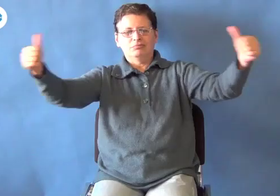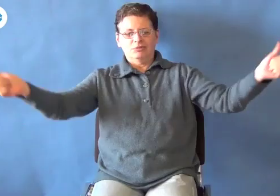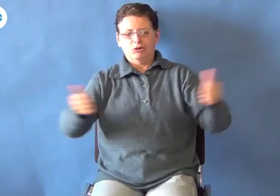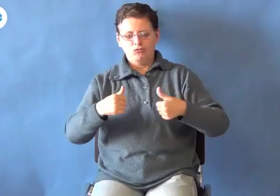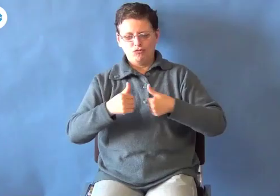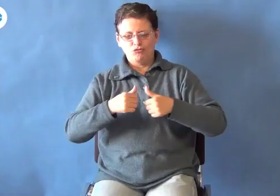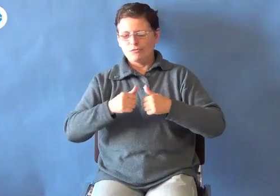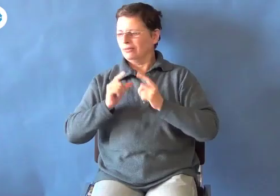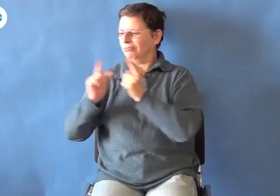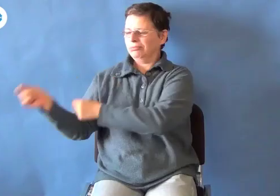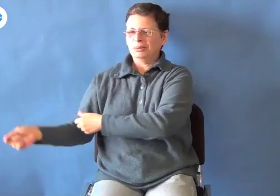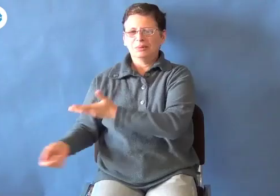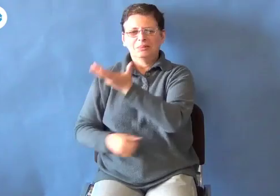Potem zejdą się, pocałują i pójdą.